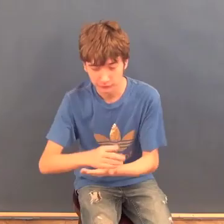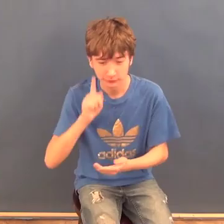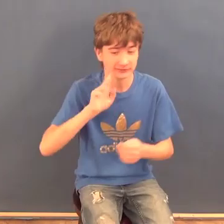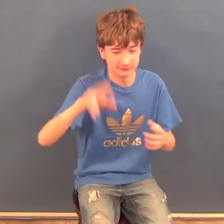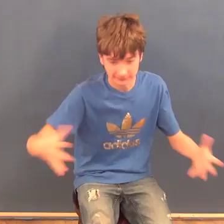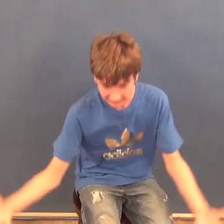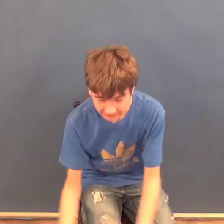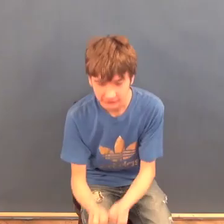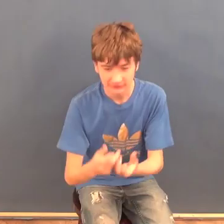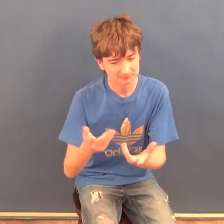Chłopiec bierze psa na ręce.